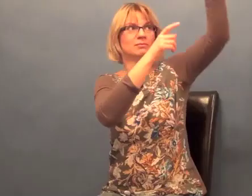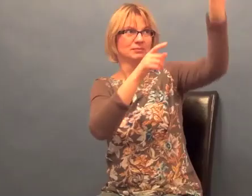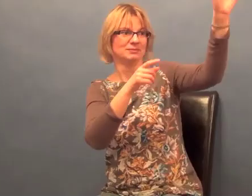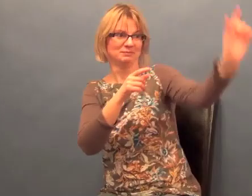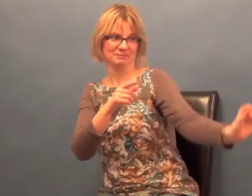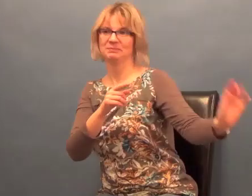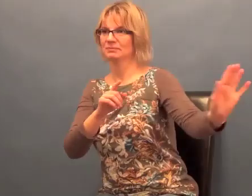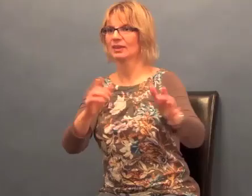A nad nią wisiało wahadło.